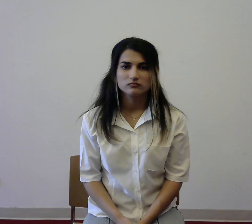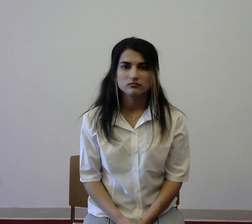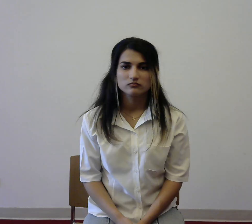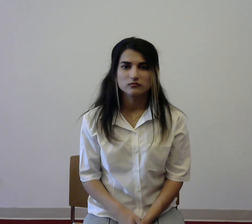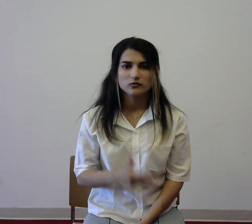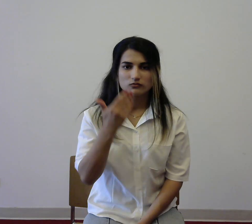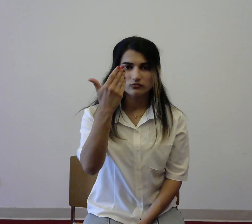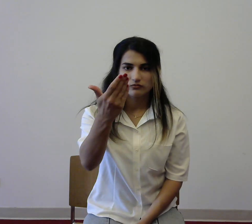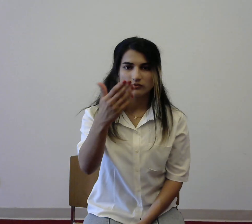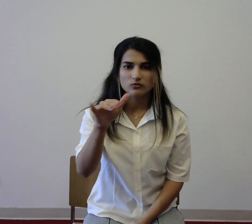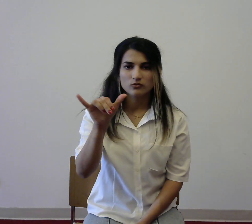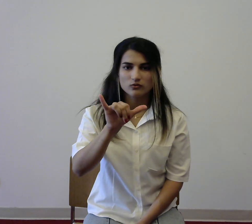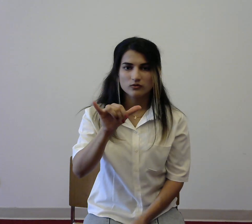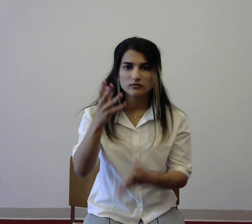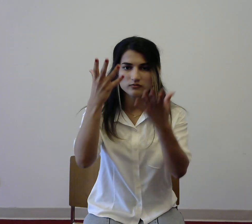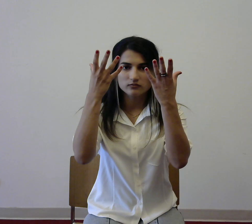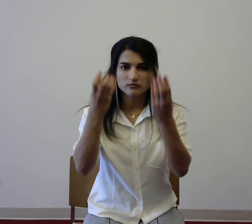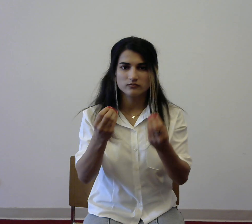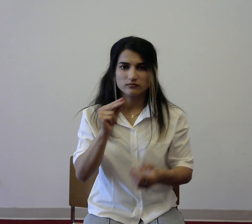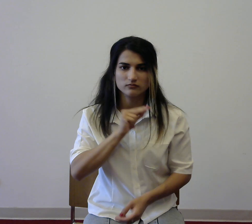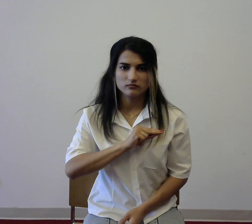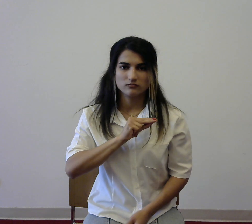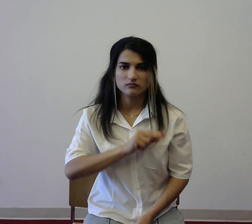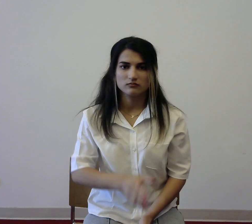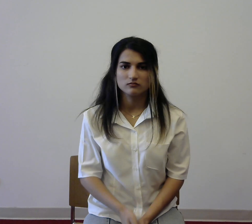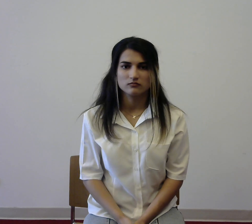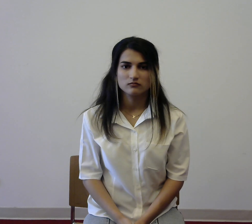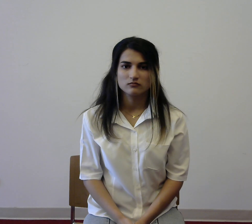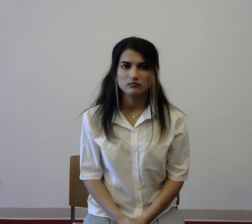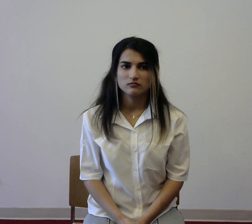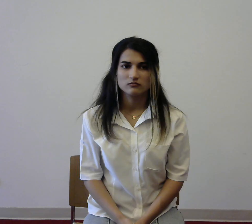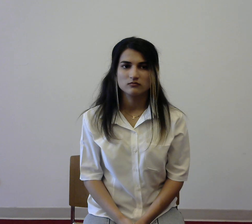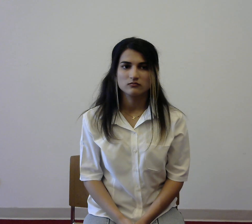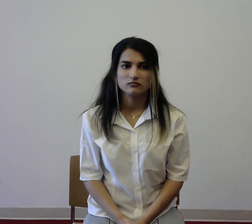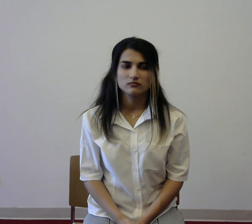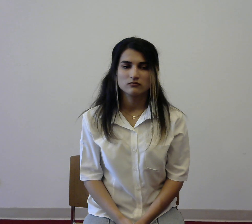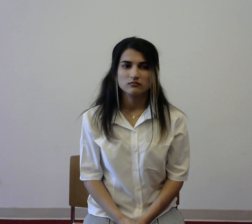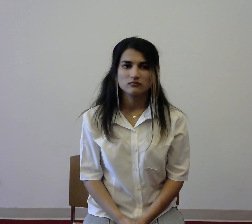Siz şənbə günü işləyirsiz?